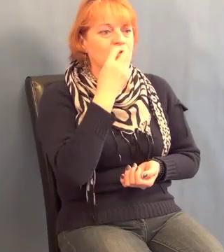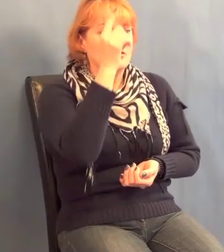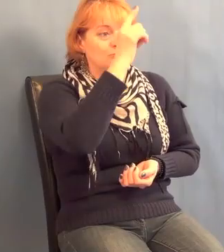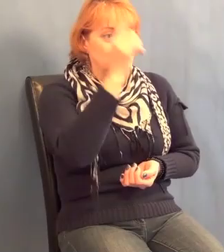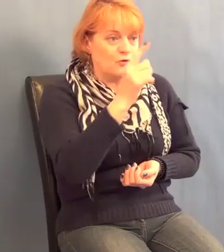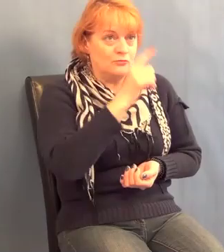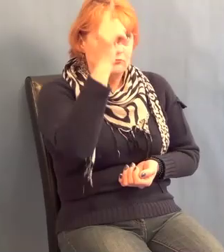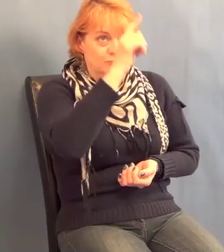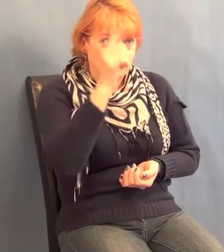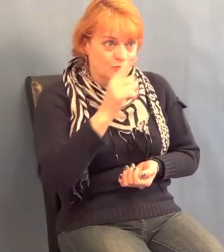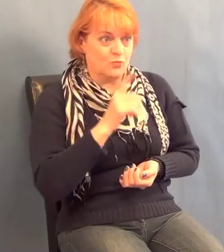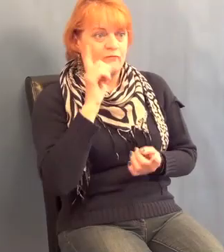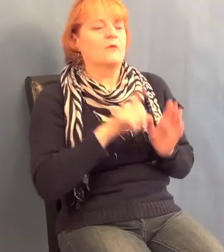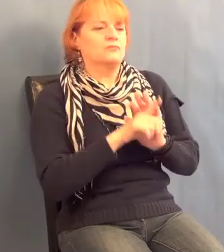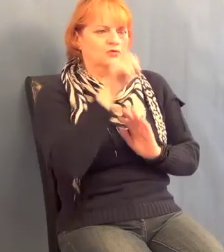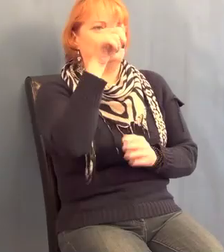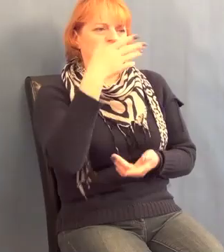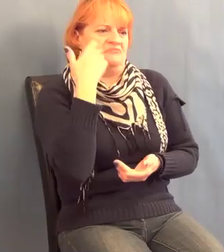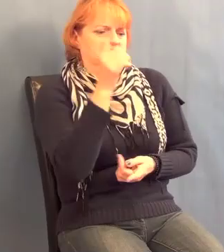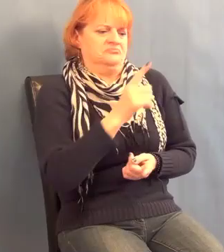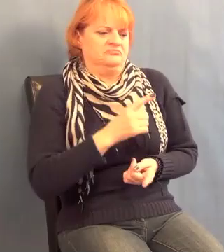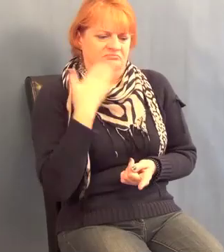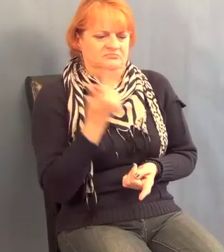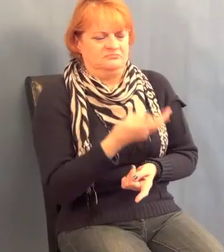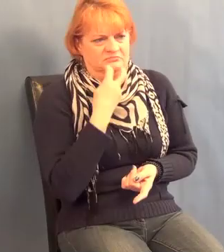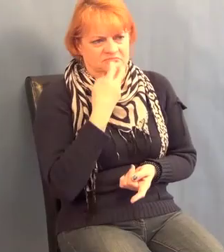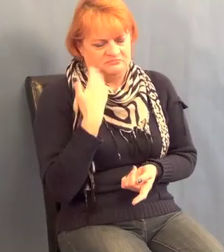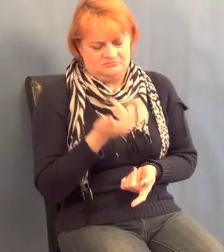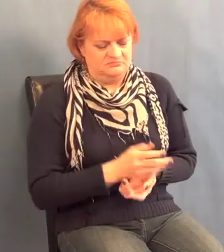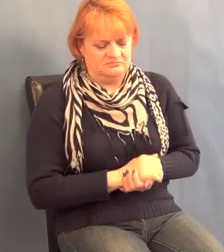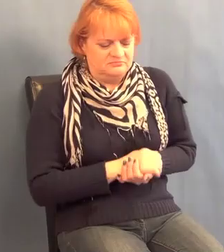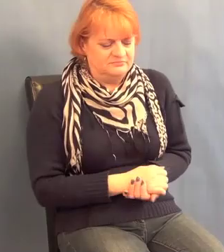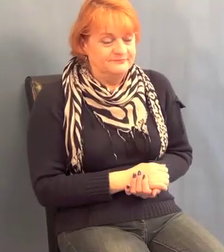Znak ostrzegawczy z symbolem prądu to znak wysokiego napięcia, ale nie ma tego znaku, więc nie chodzi o prąd.